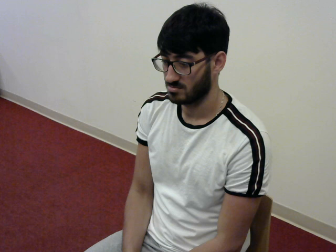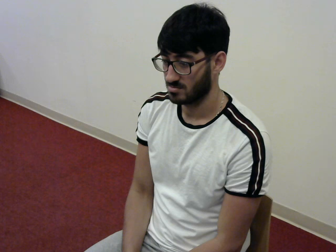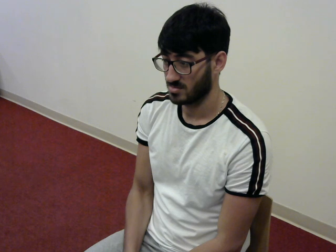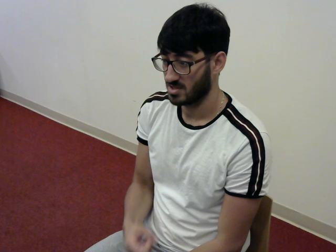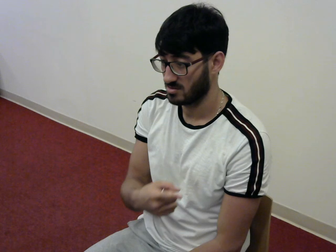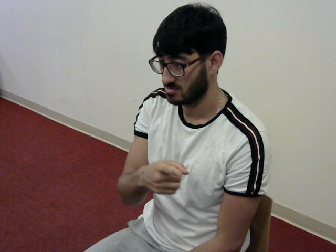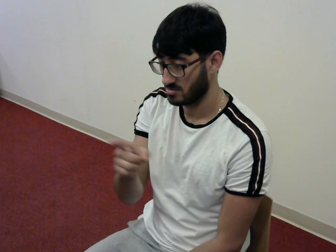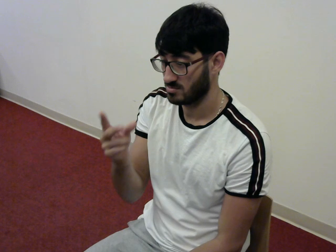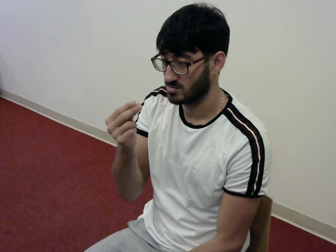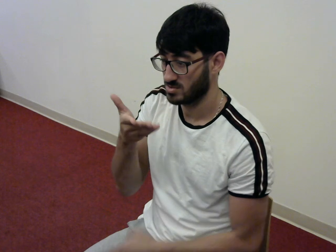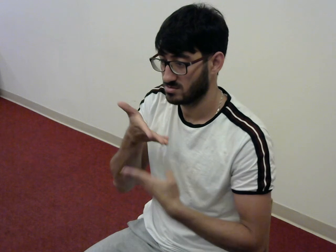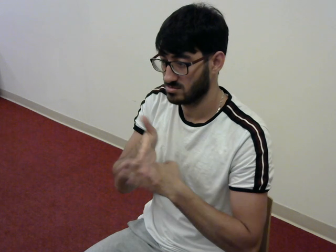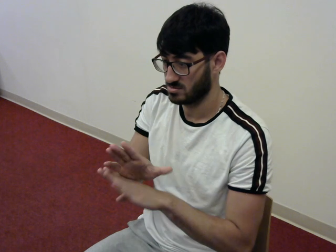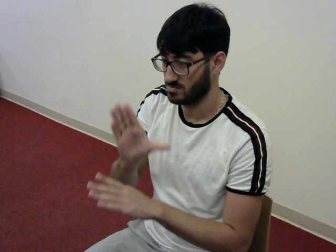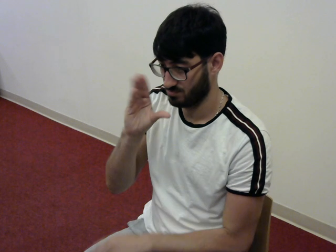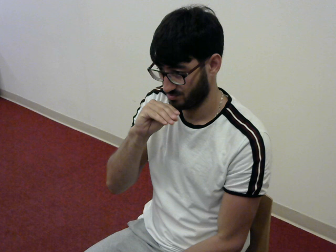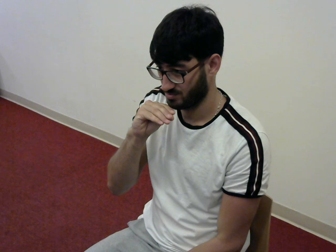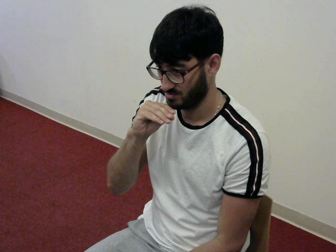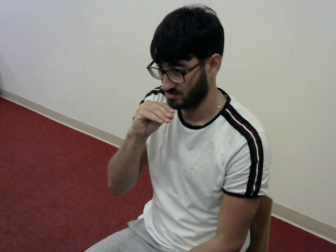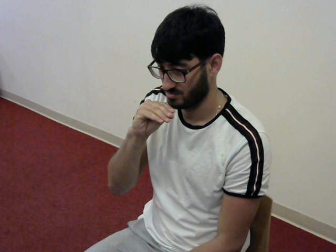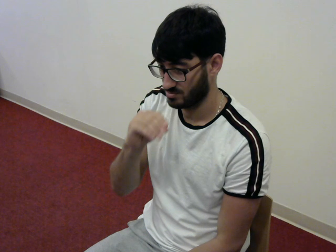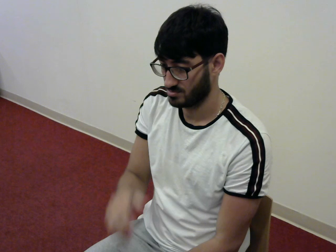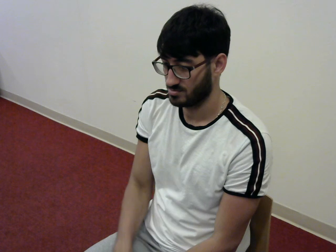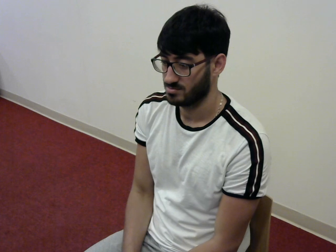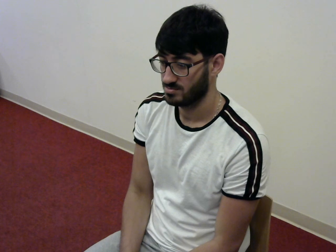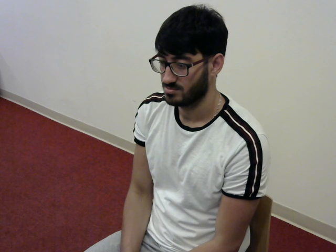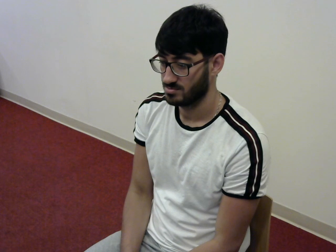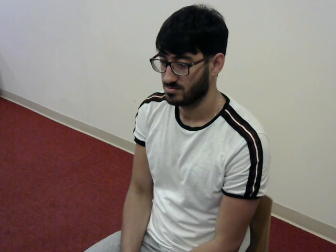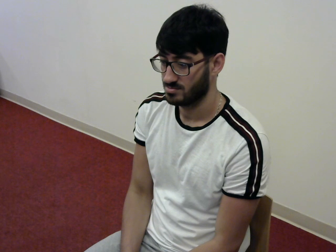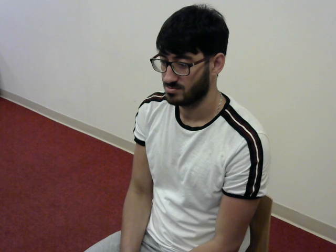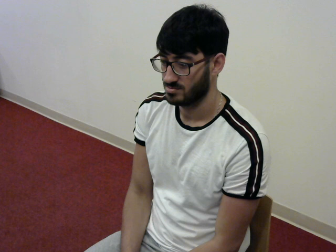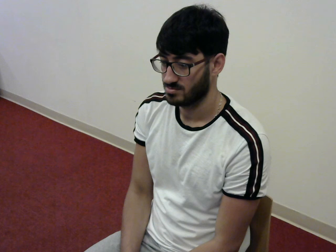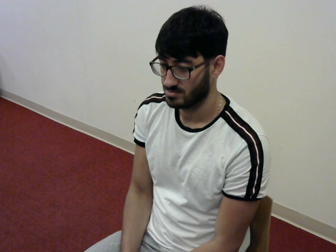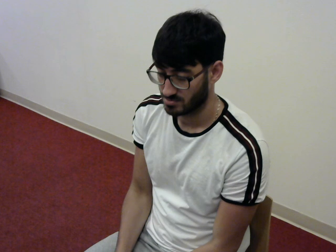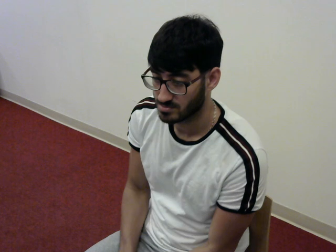Siz pulu xırdalaya bilərsinizmi?